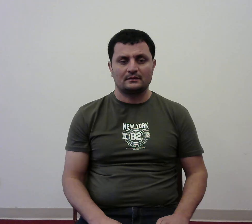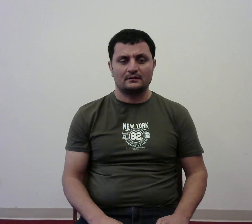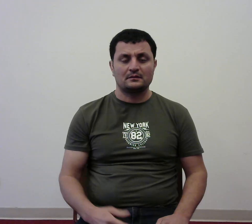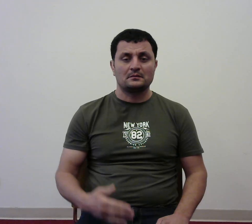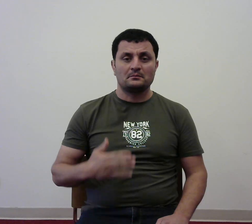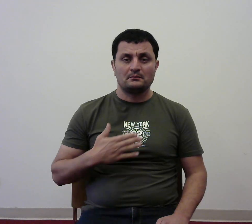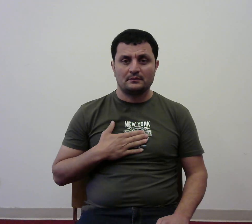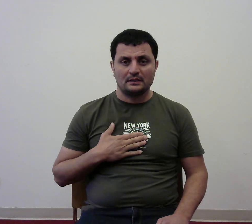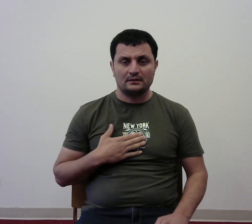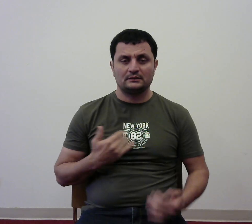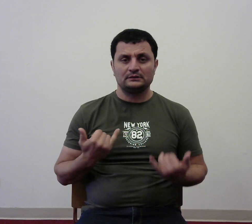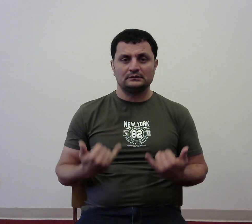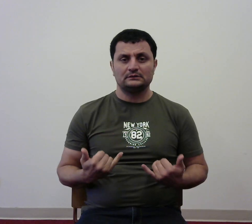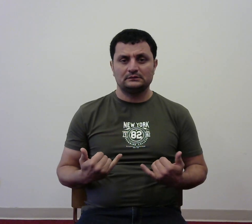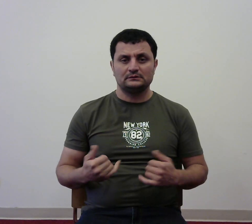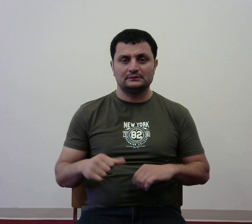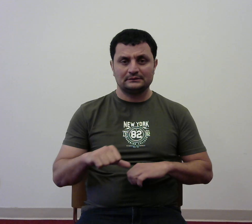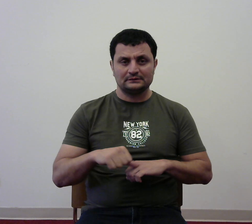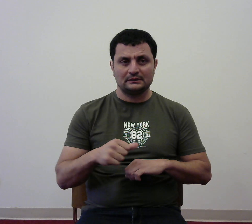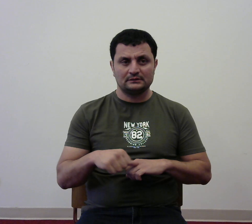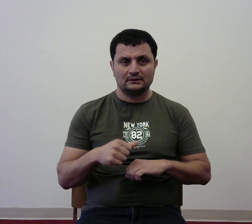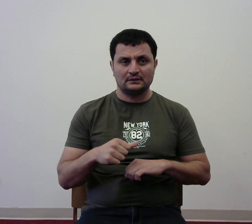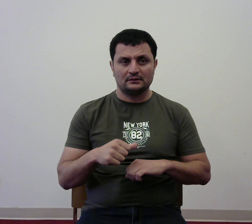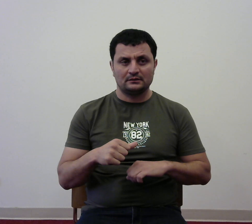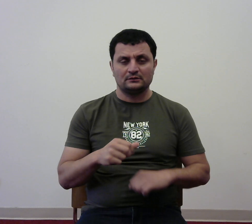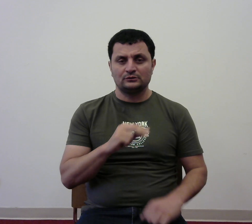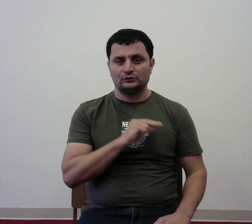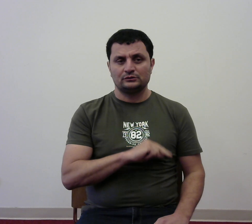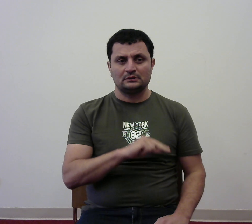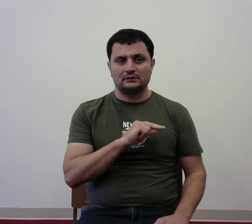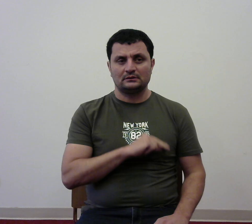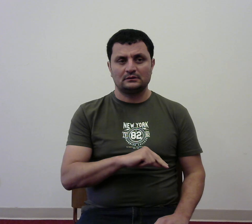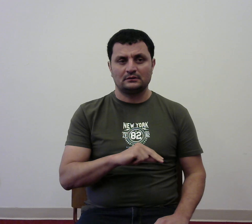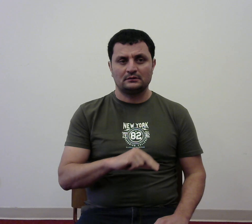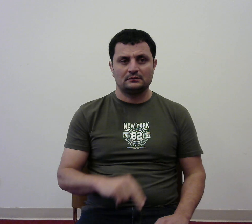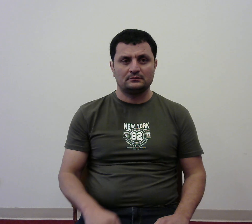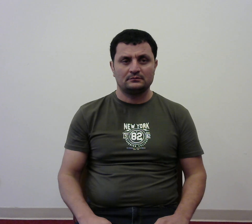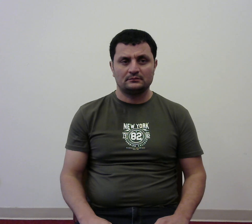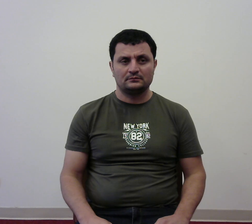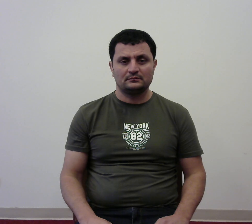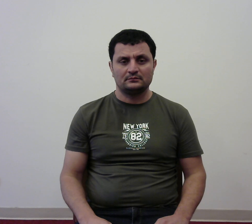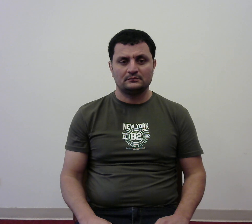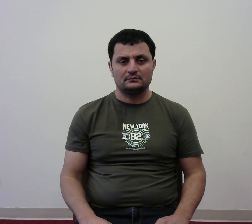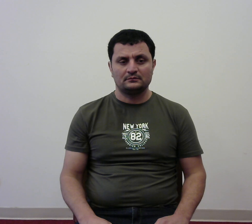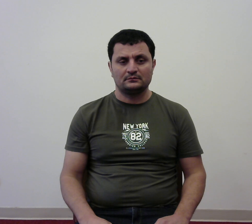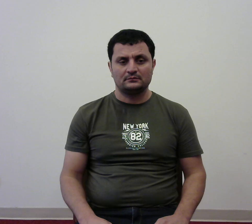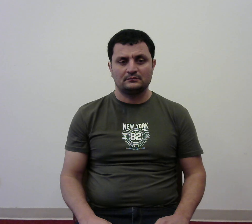Mən indi zərgər işləyirəm